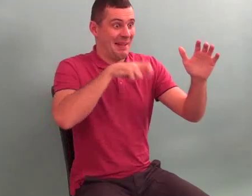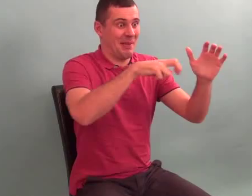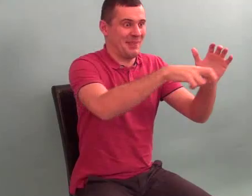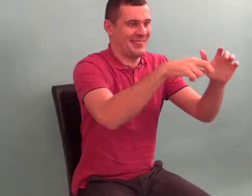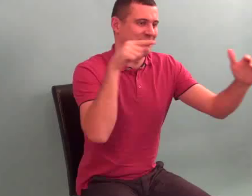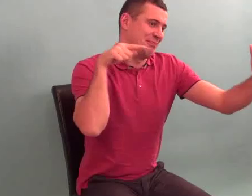Wchodzi do środka.